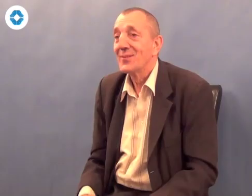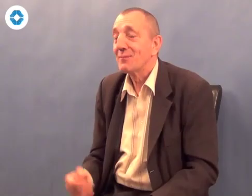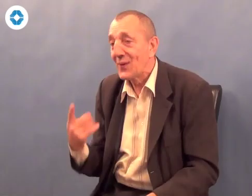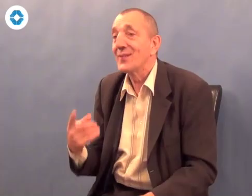Jest.